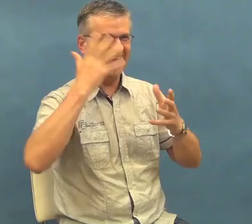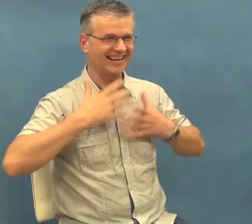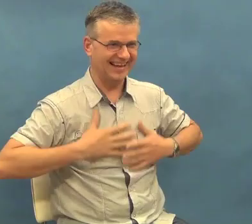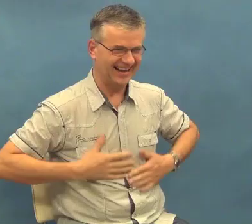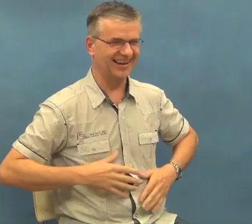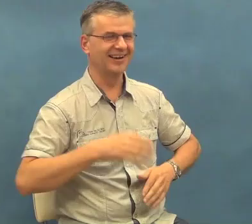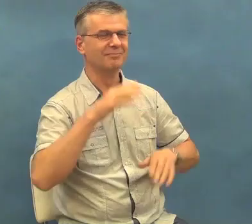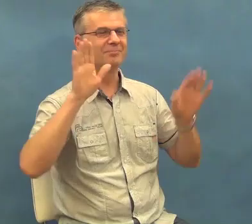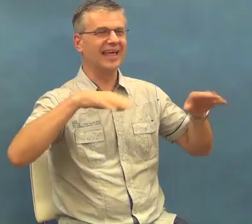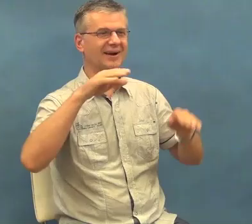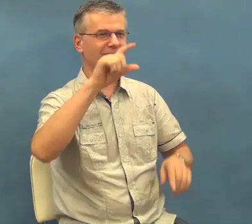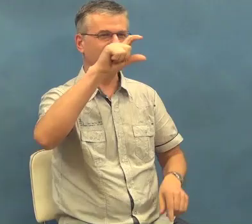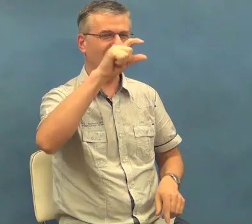Mały ptak w kolorze żółtym.